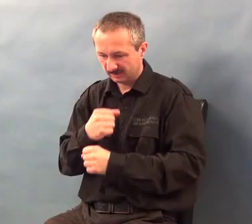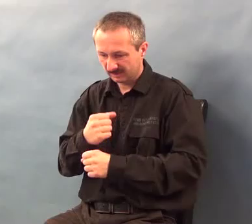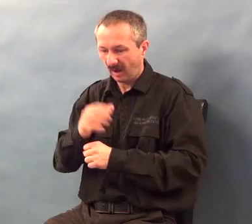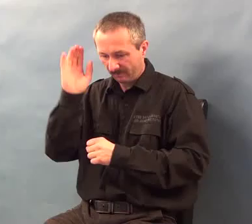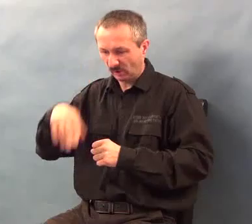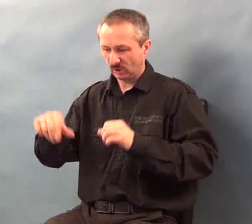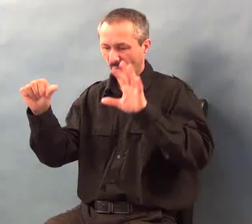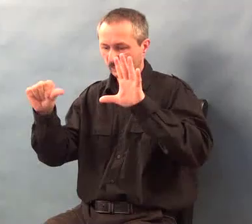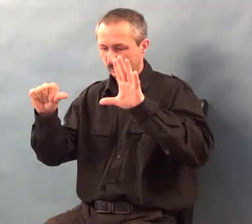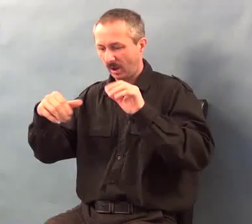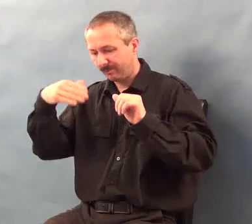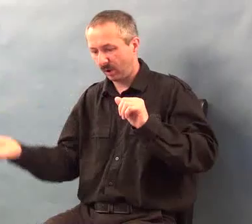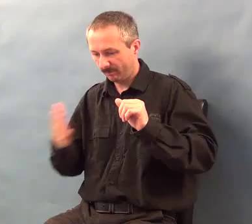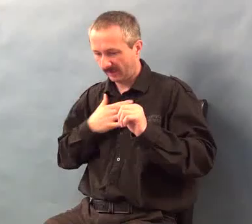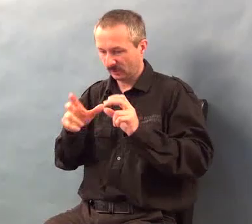Ale po szóstej mam czas.